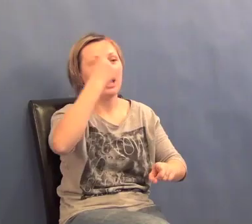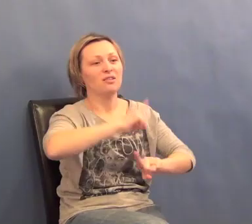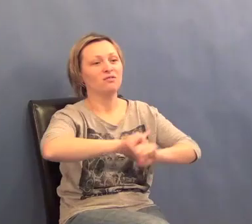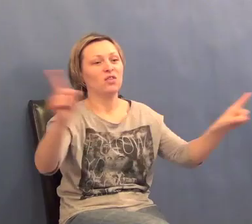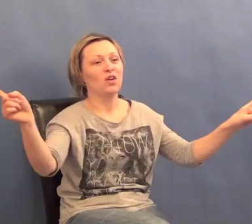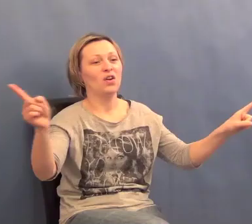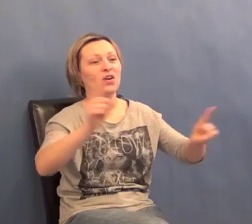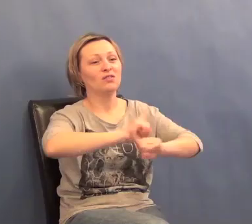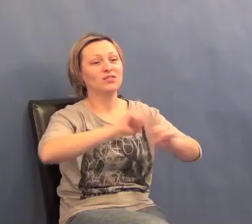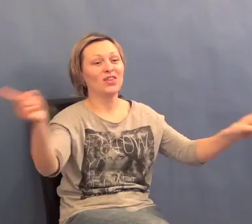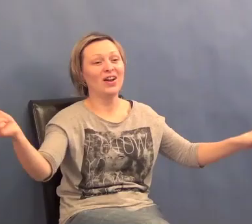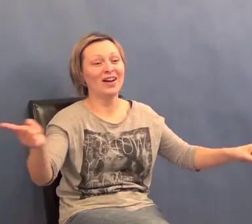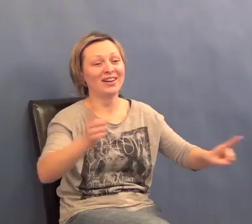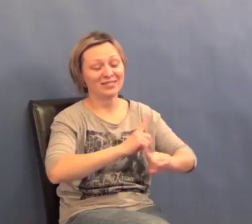Nie wolno, nie wolno.